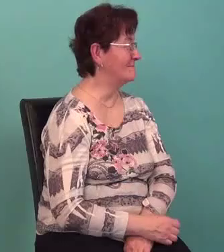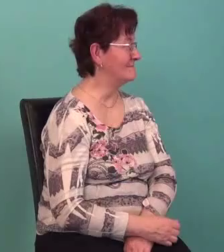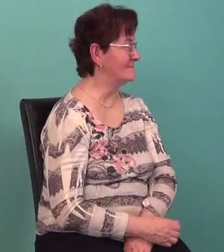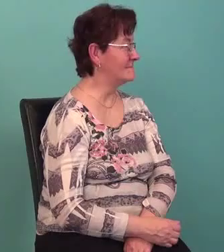Nie.